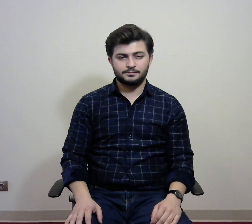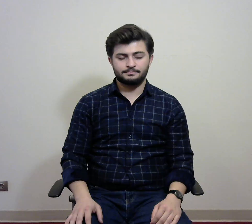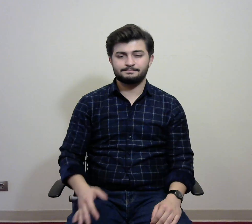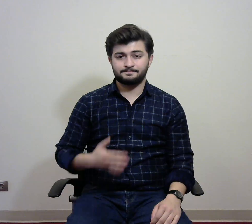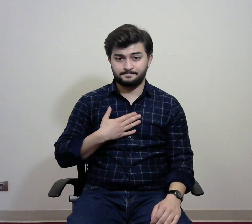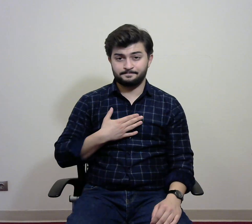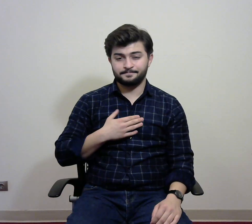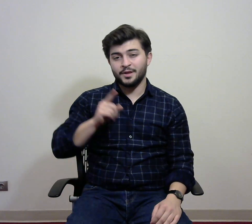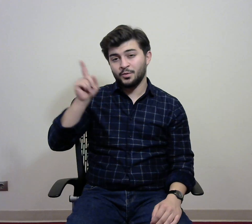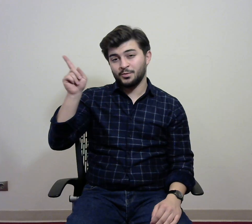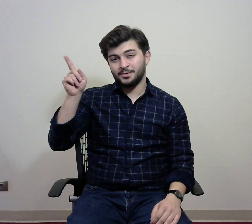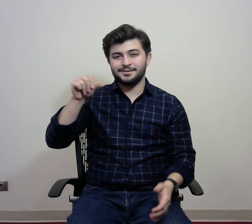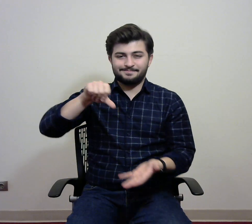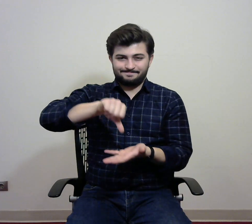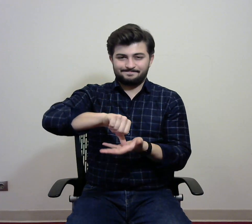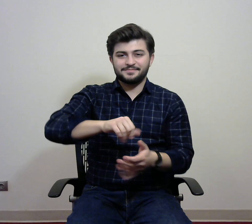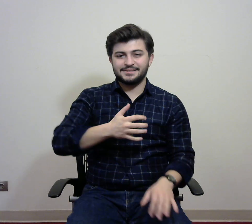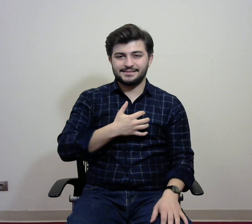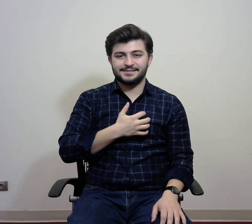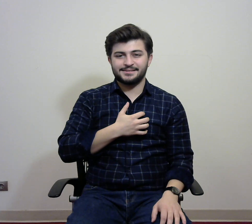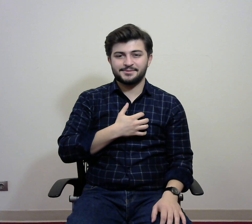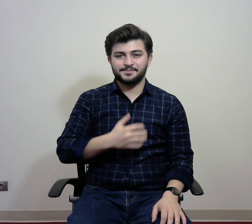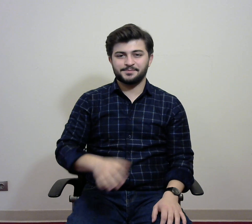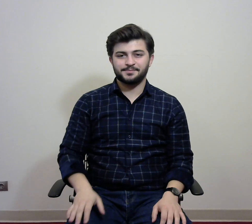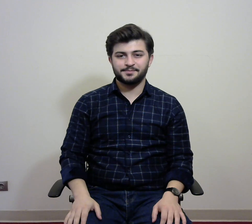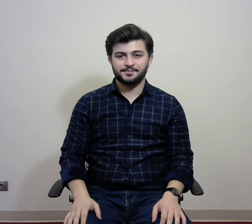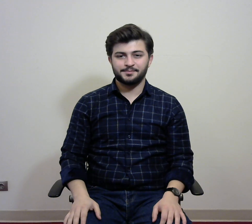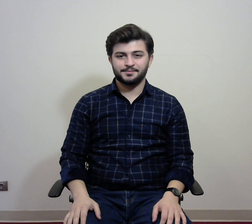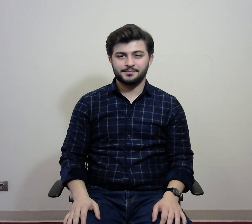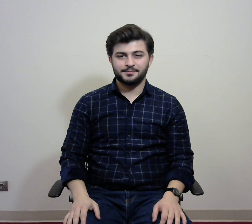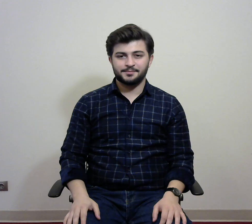Mən orda olmaq istəyərdim